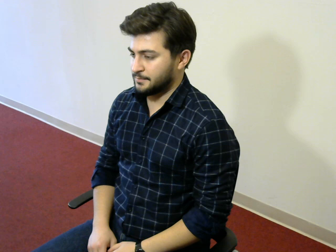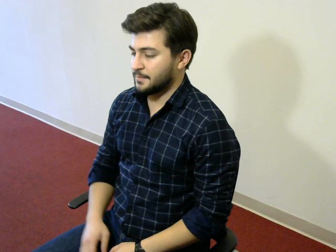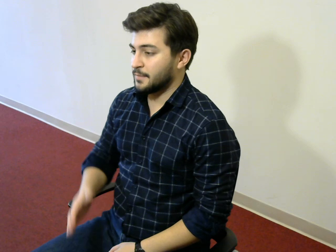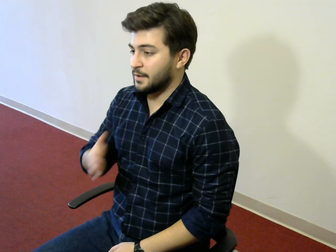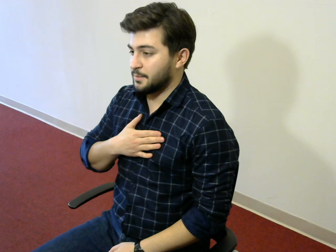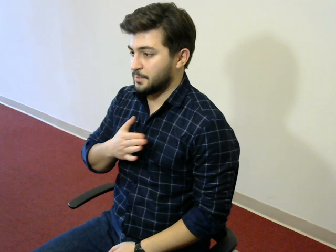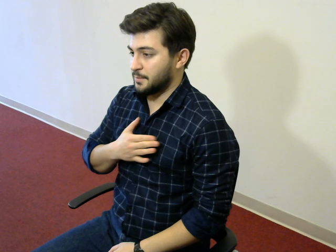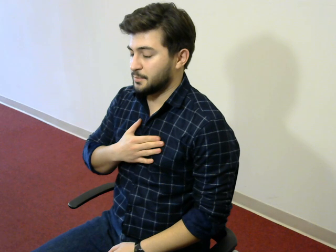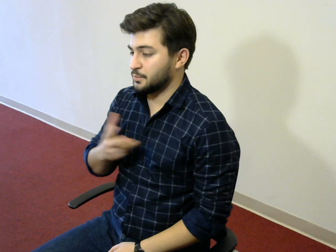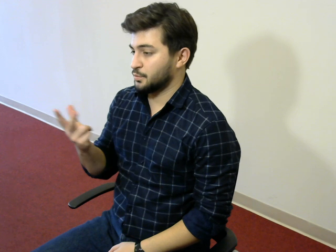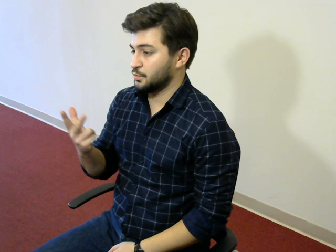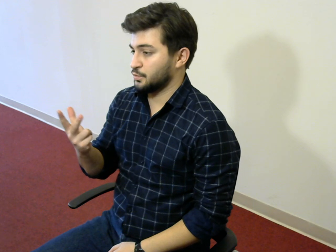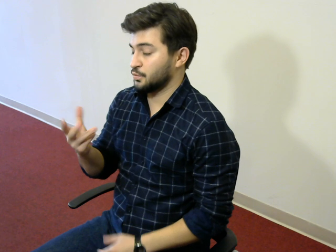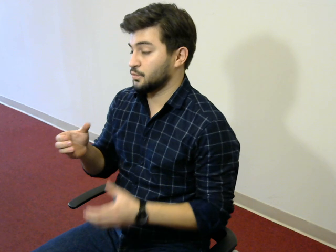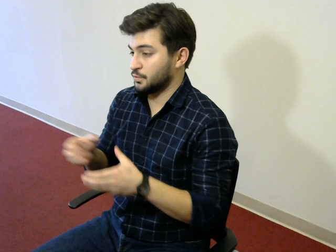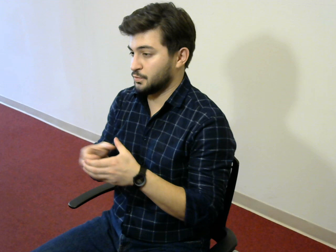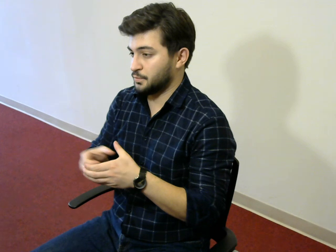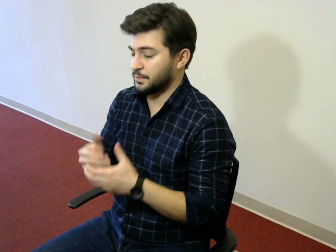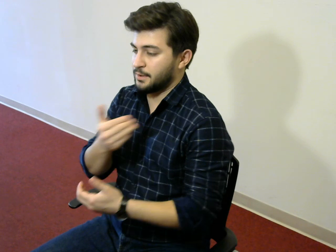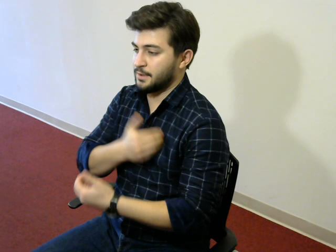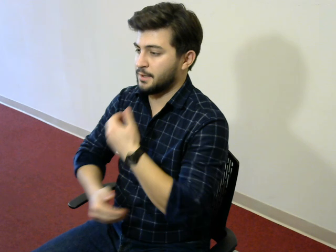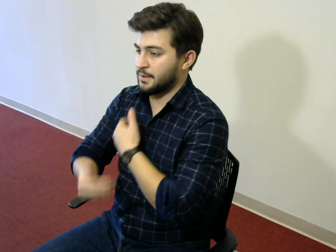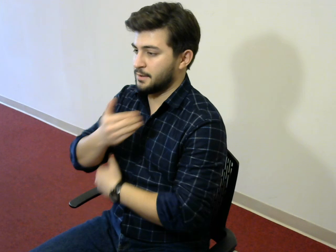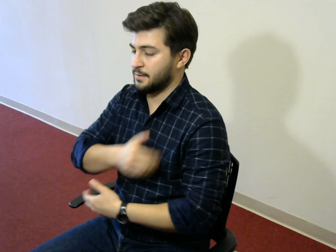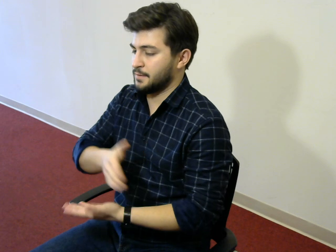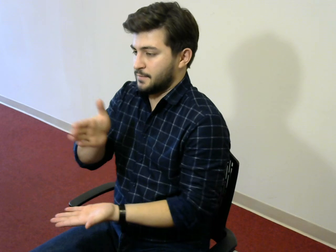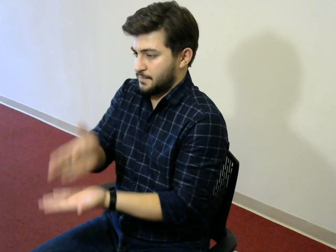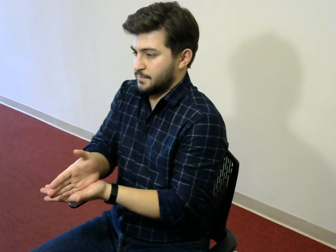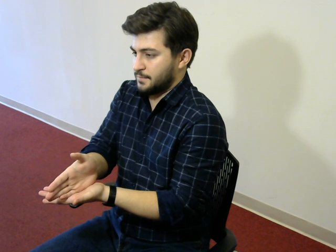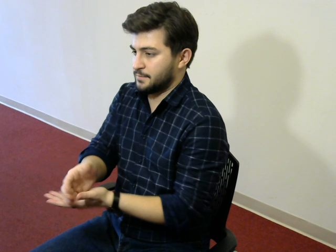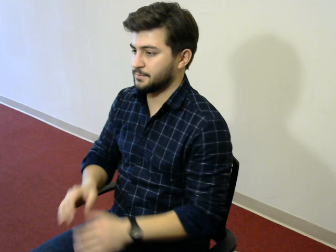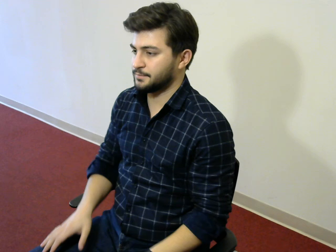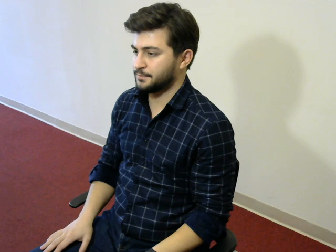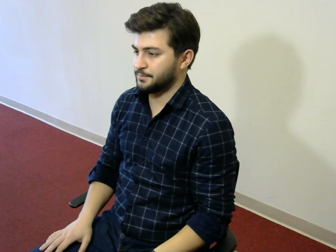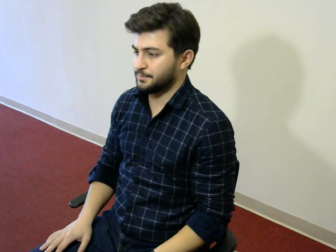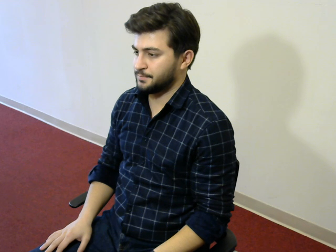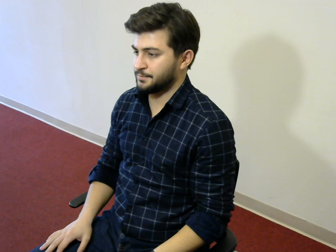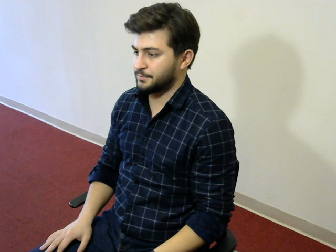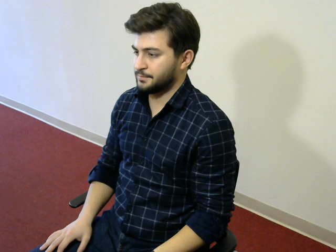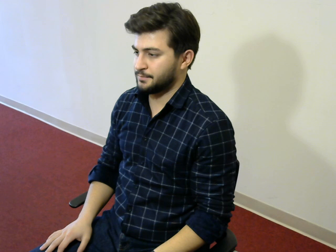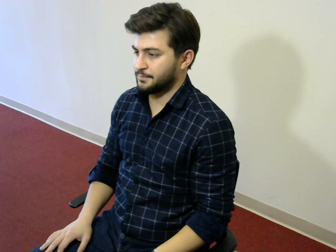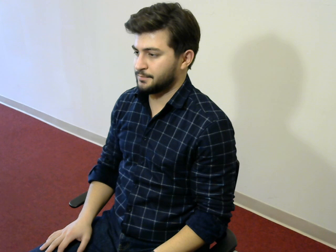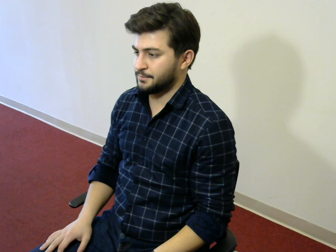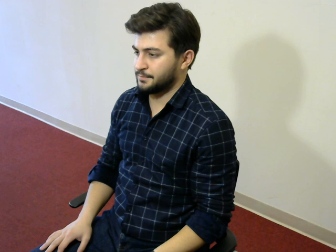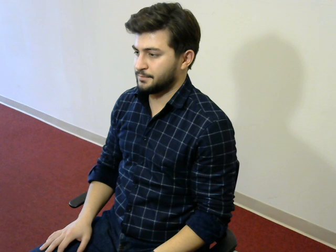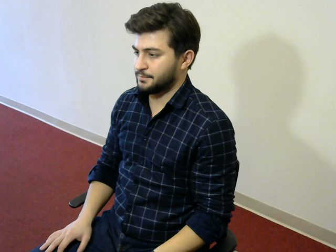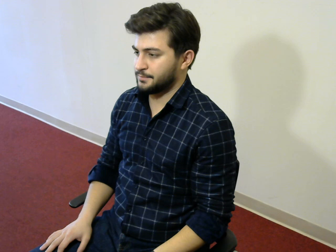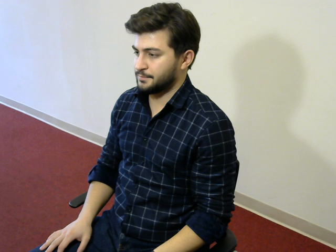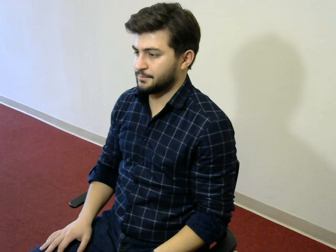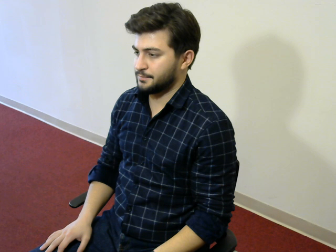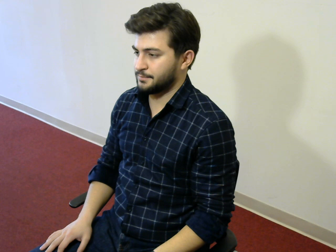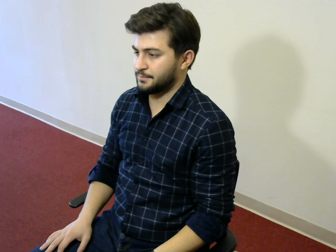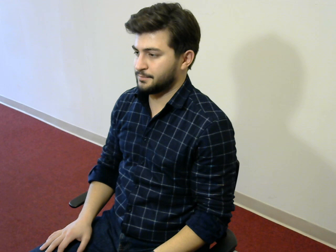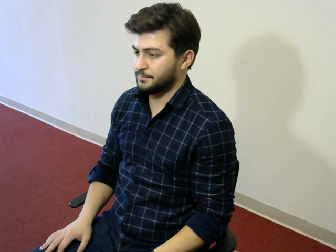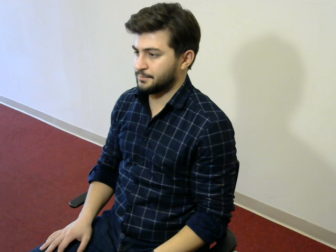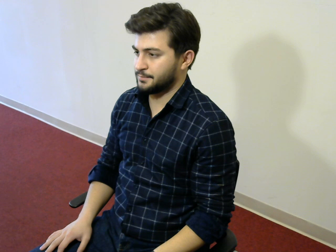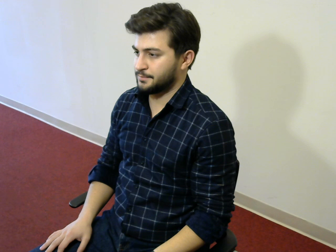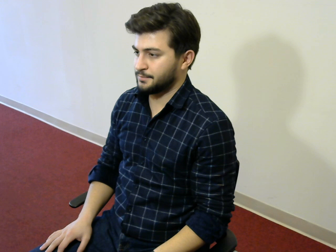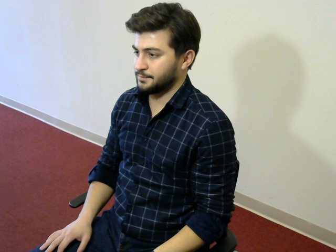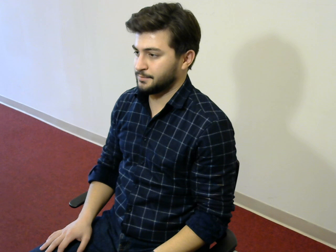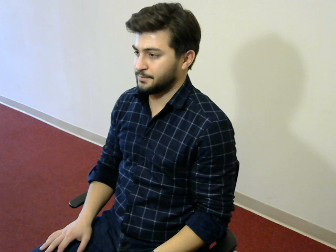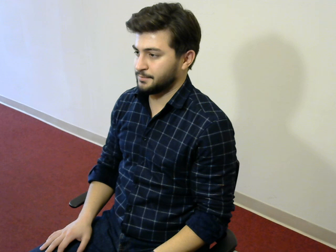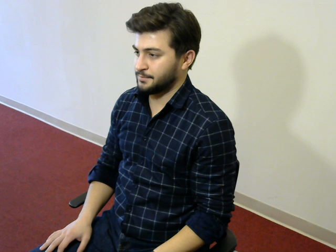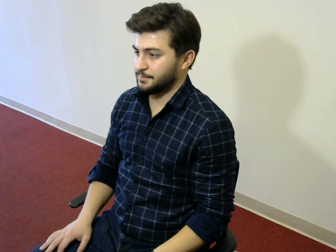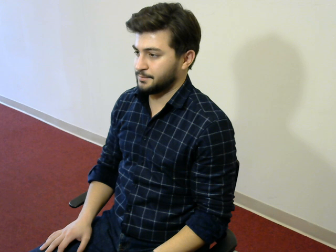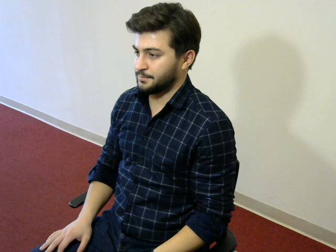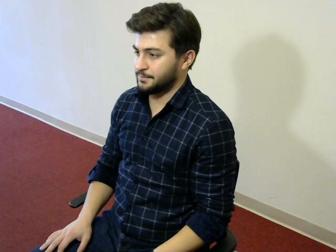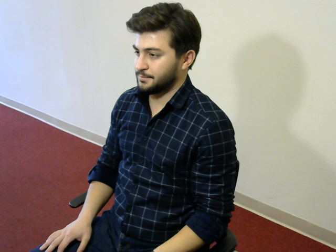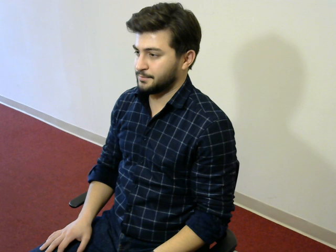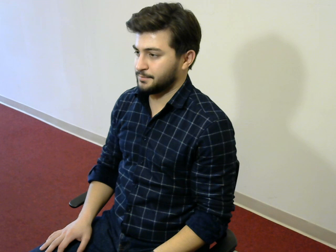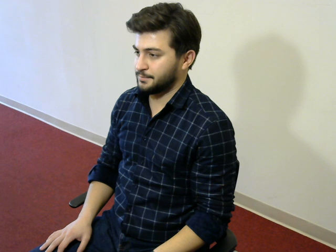Mənim üçünücü dərəcə əlilliyim var